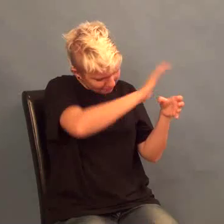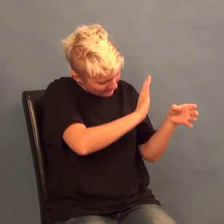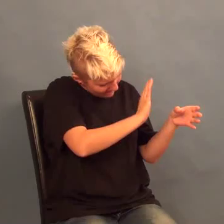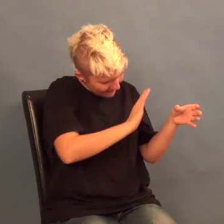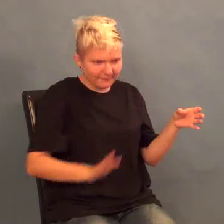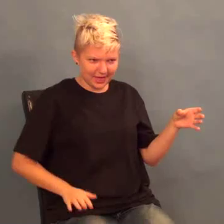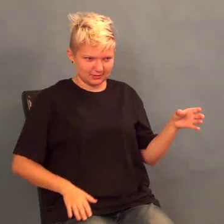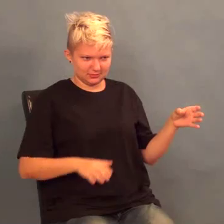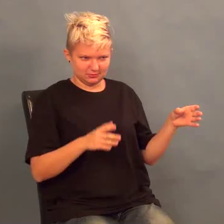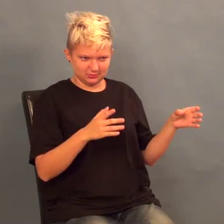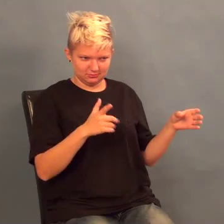Z chłopcem był jeszcze pies.